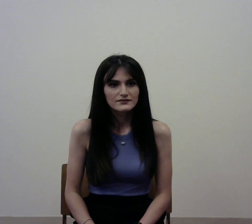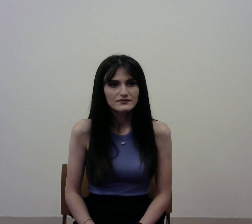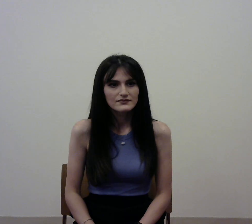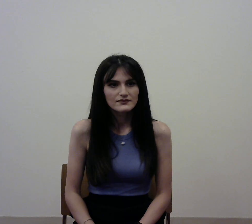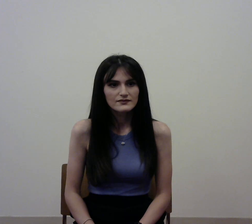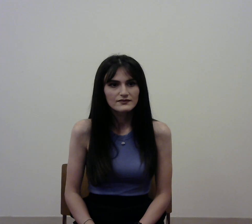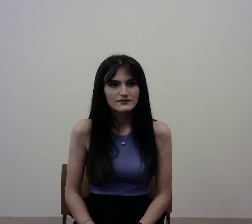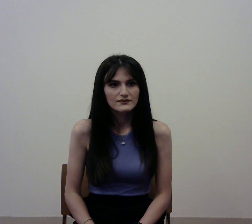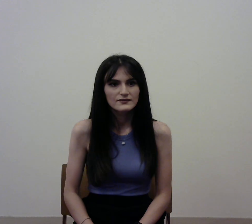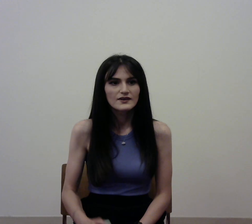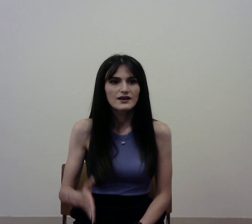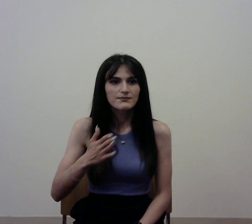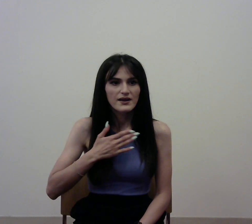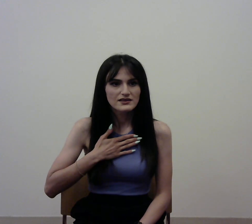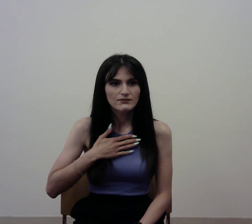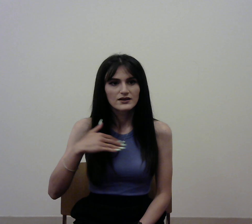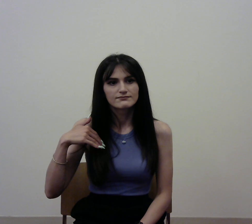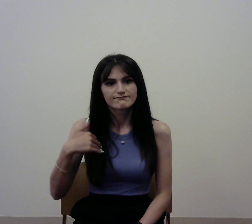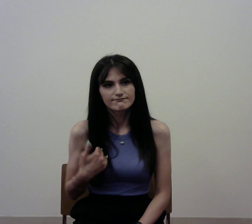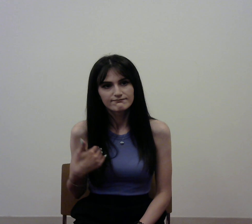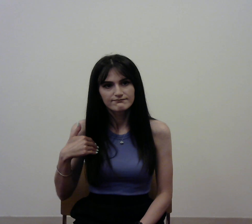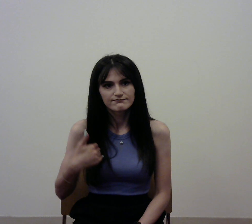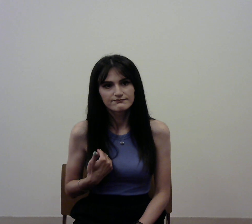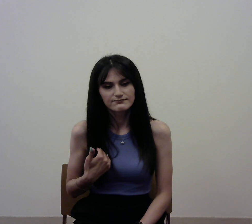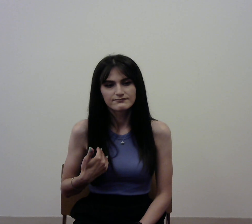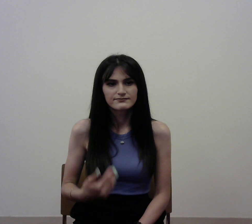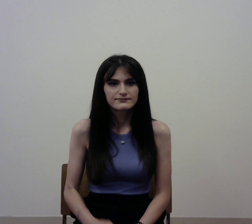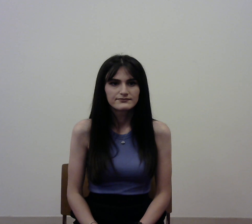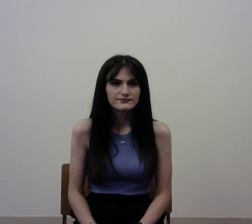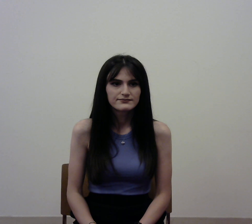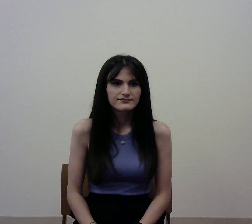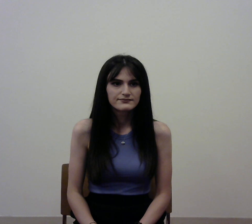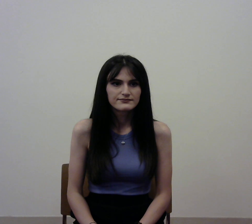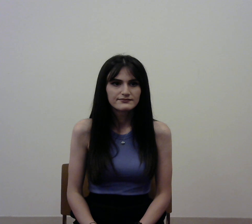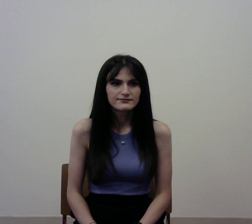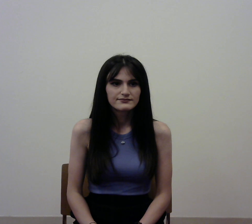Mən subayam